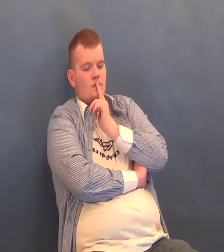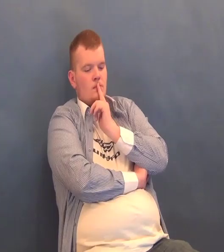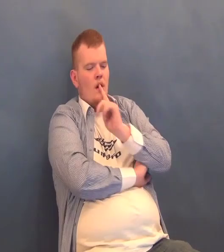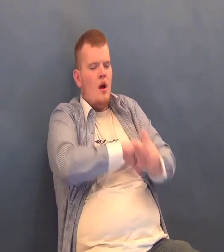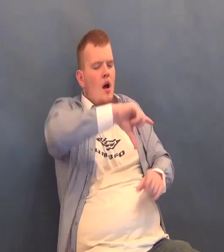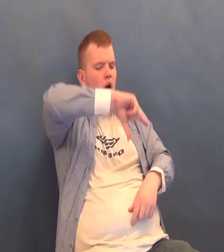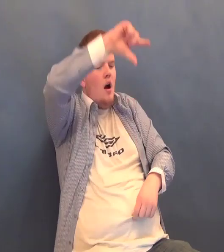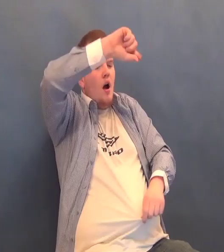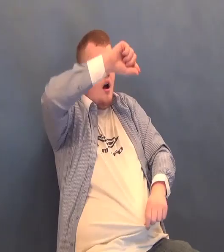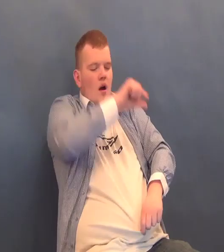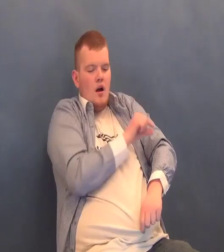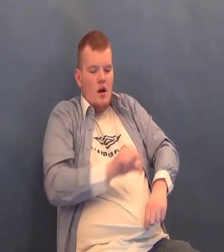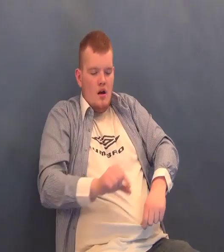Taki kształt podłużny w pionie i w poziomie.